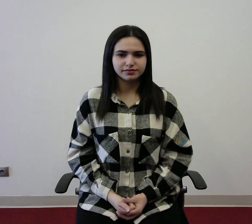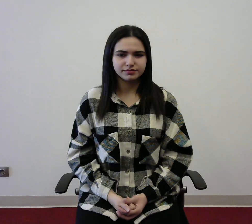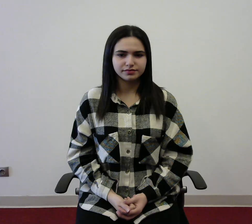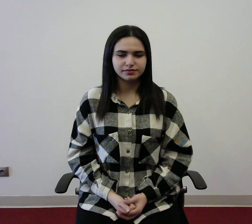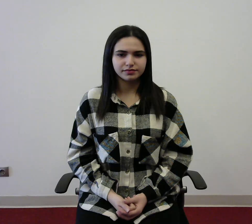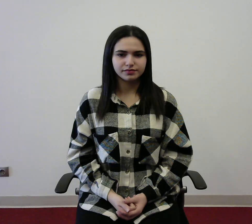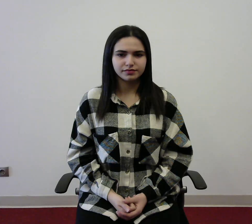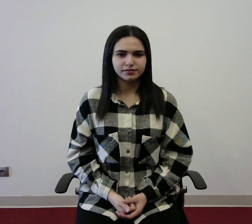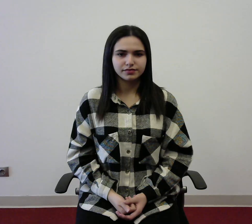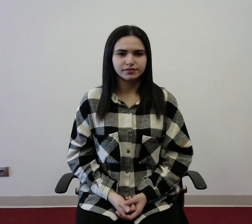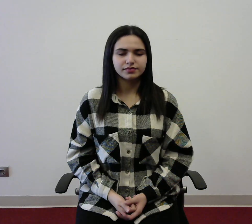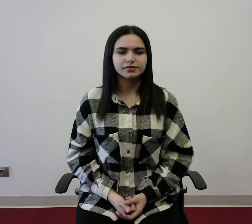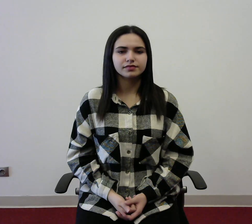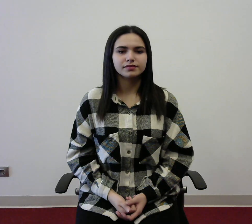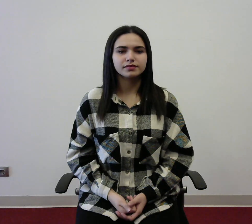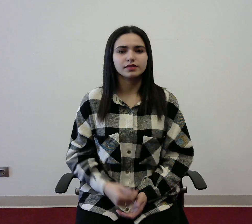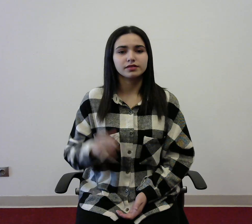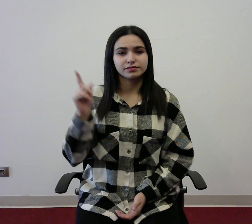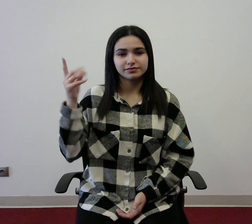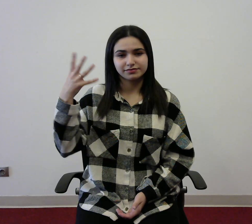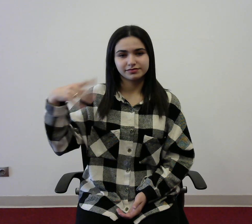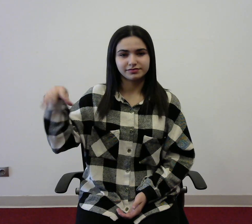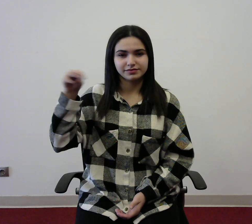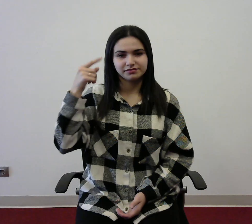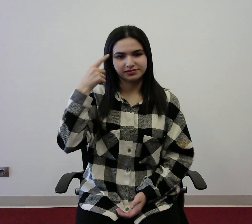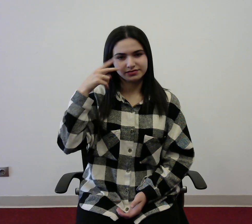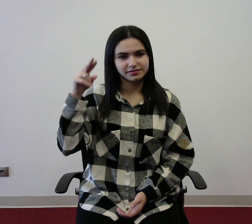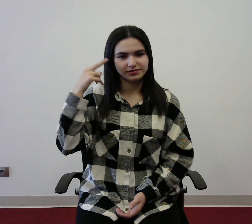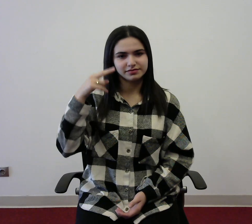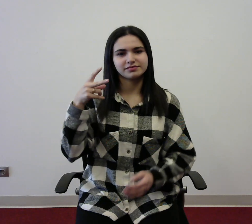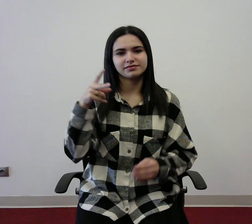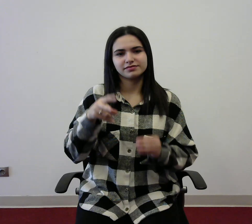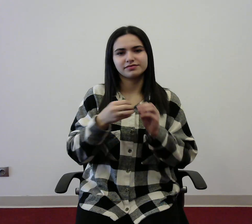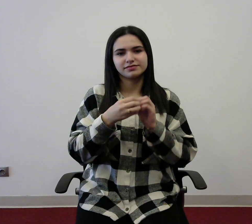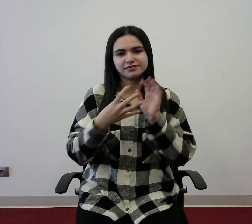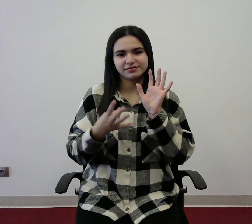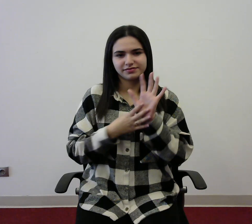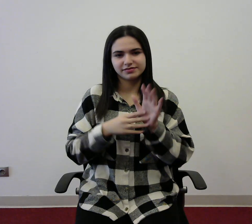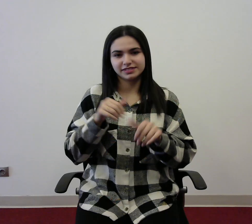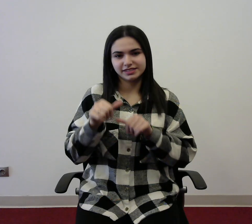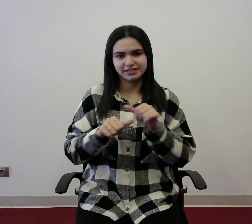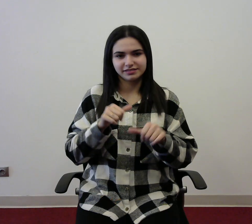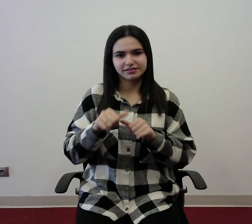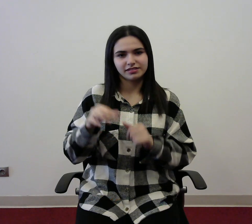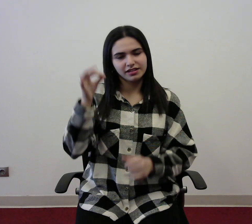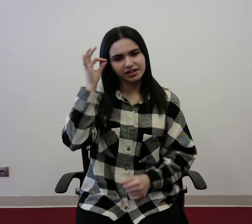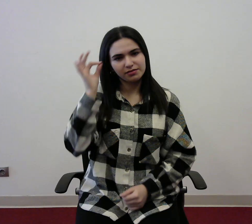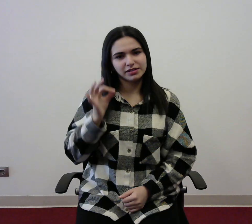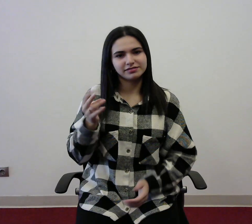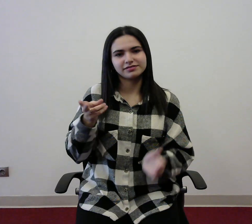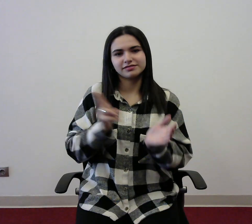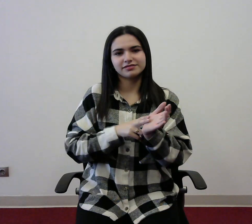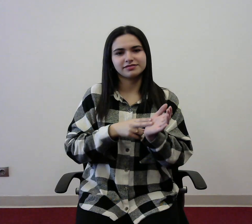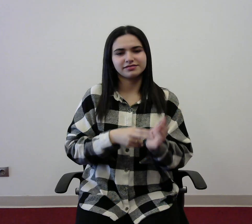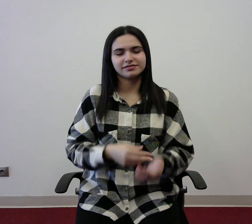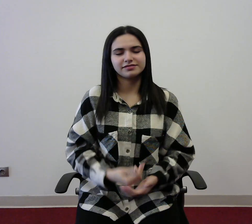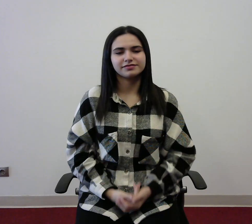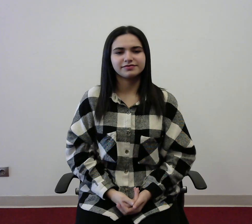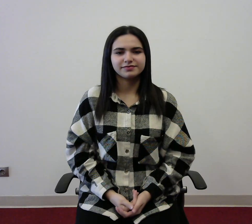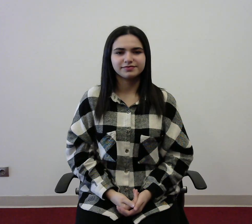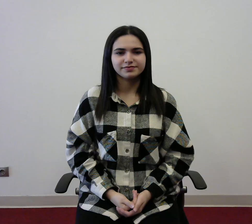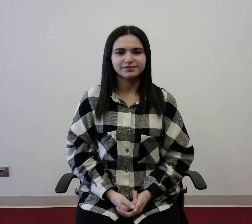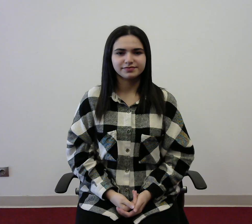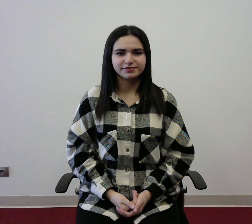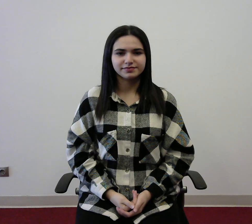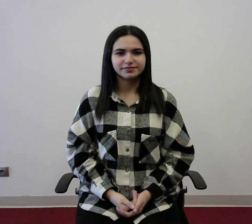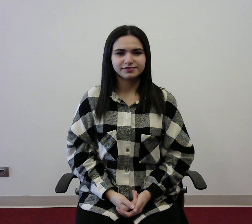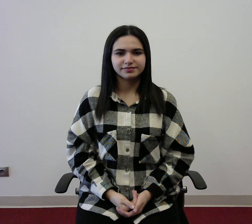Onların əmisi 2019-cu ildə Almaniyaya köçüb